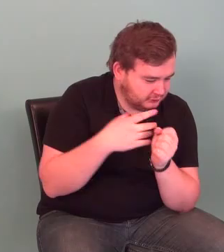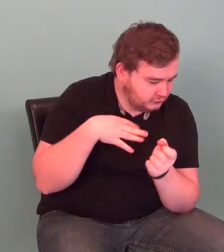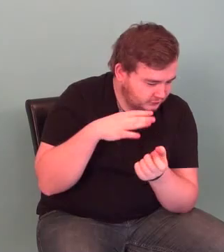Jestem wolny.